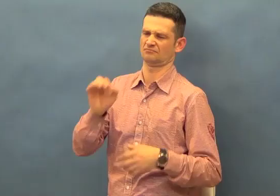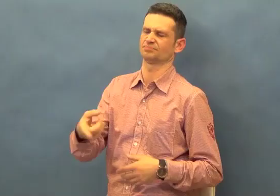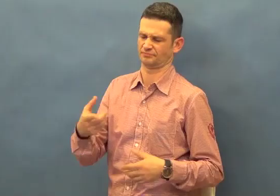Zgadza się.